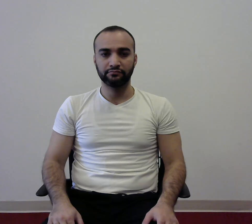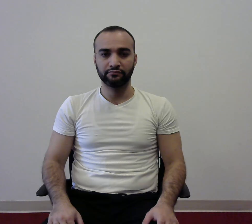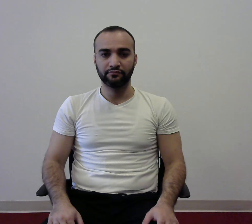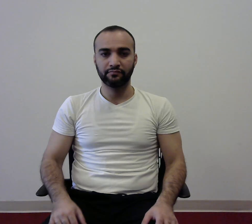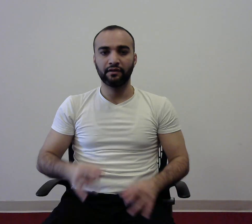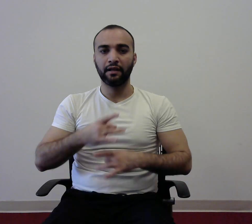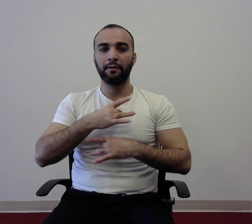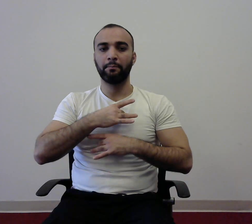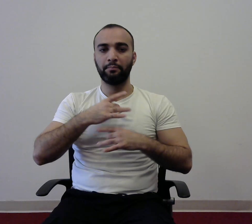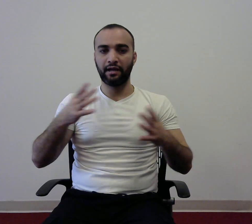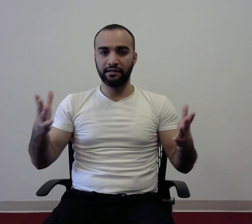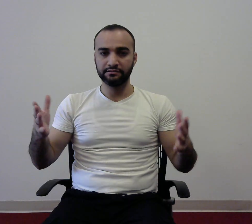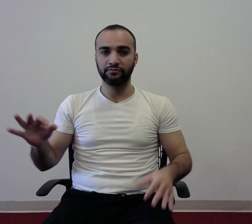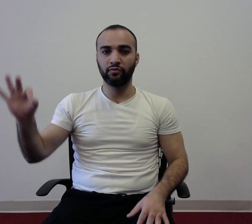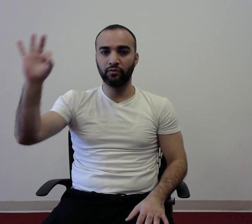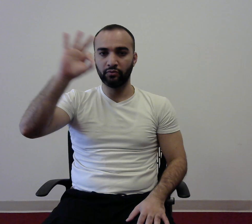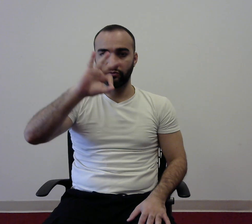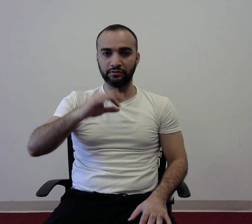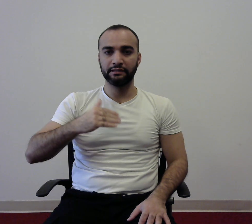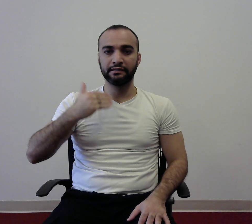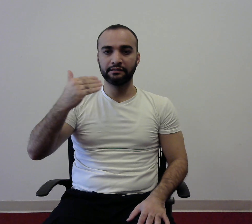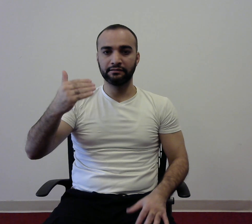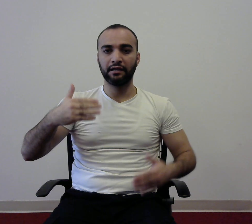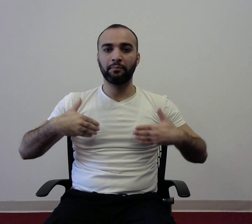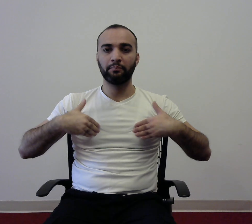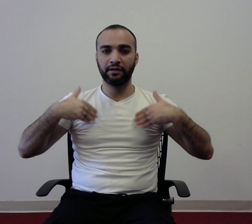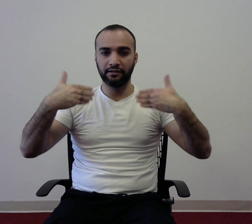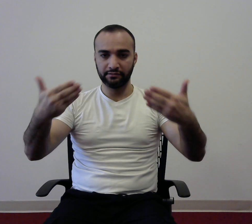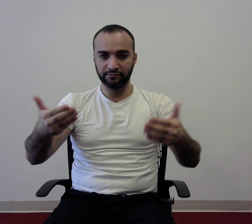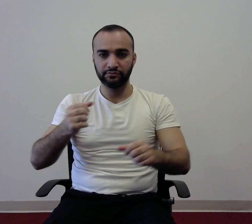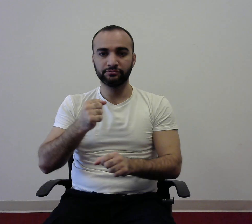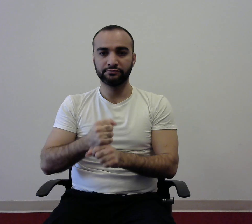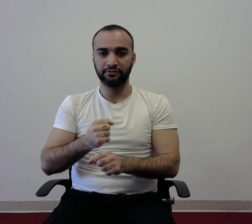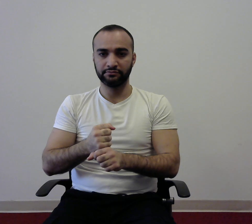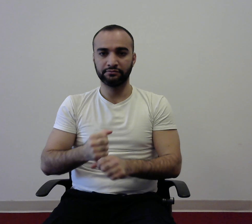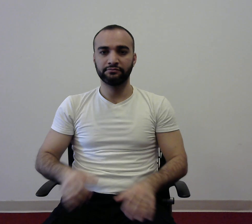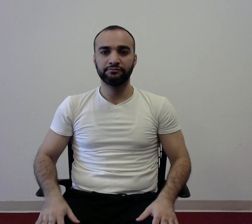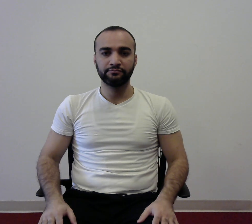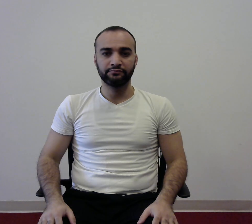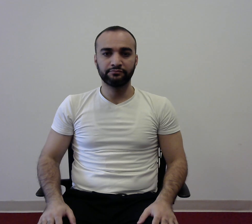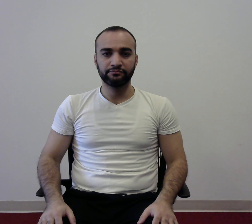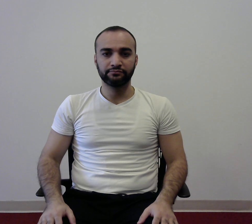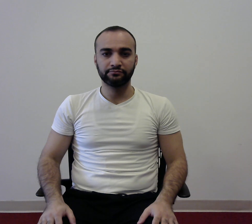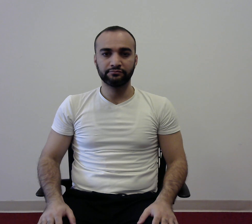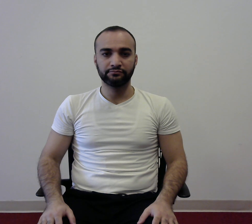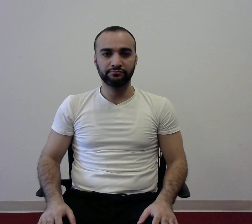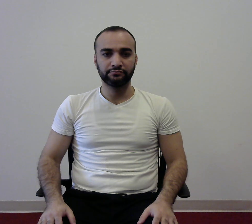Bayram münasibətilə sizi təbrik edirəm